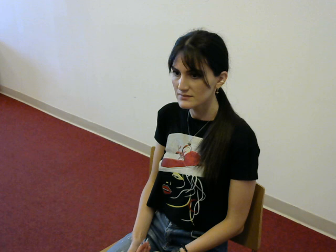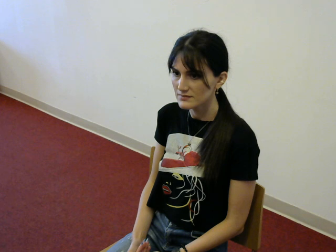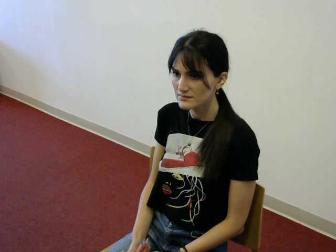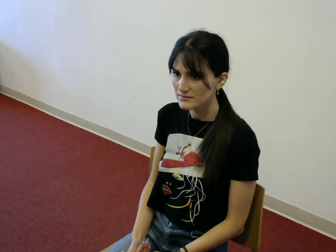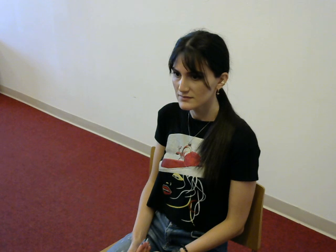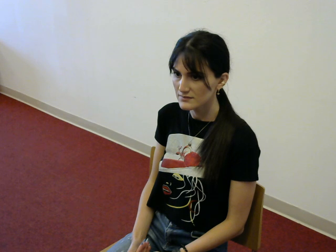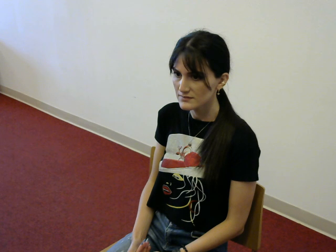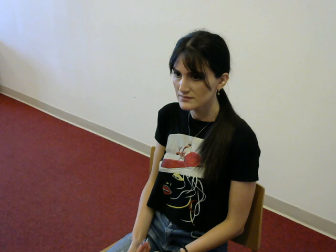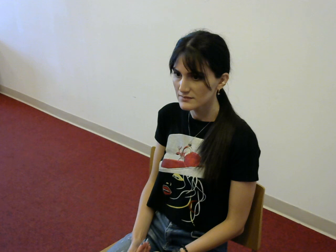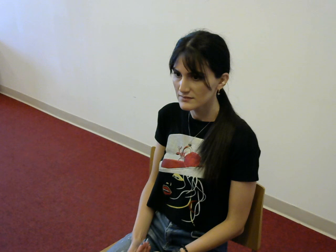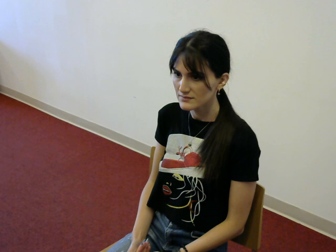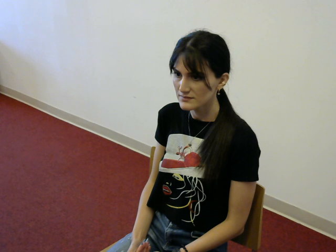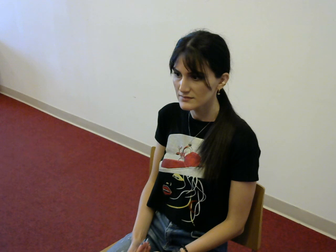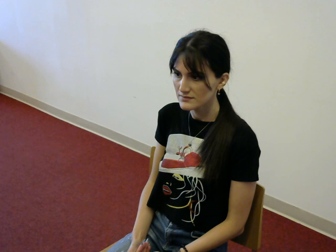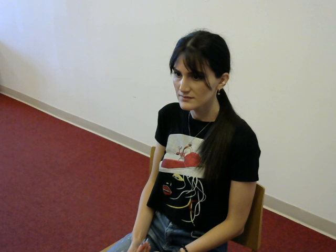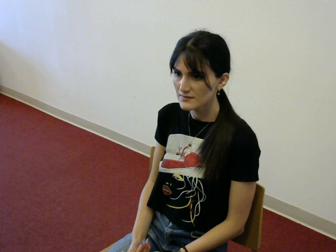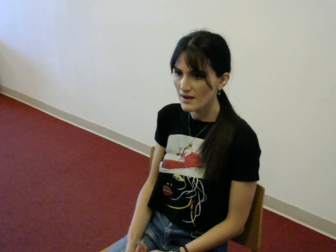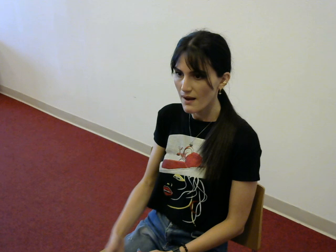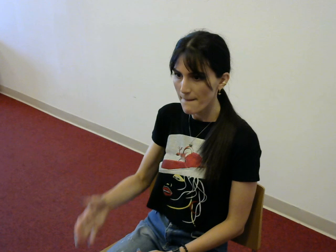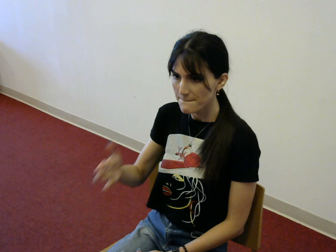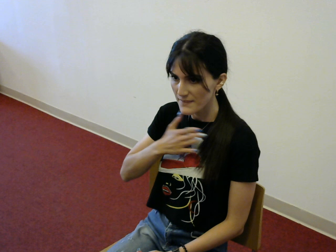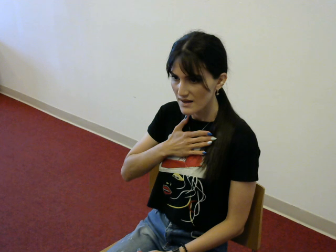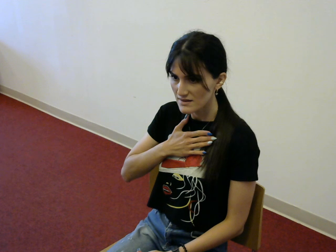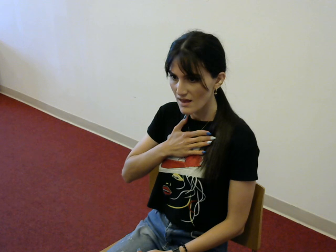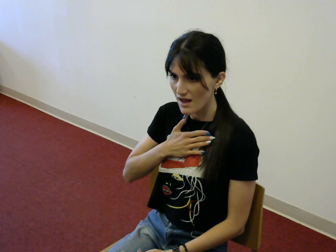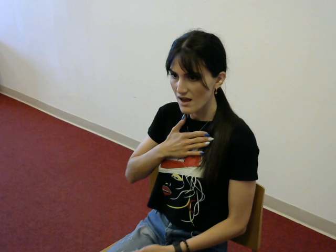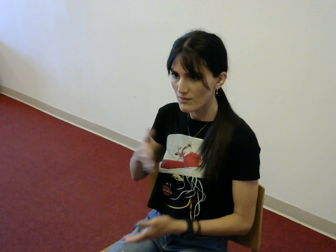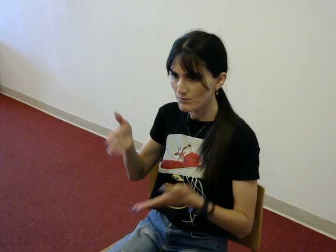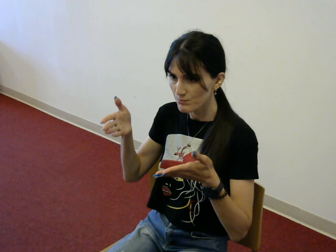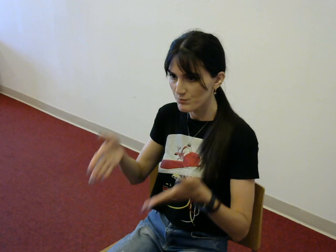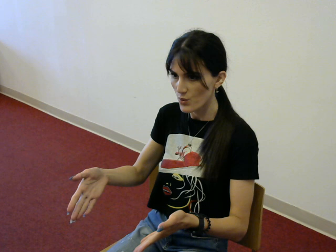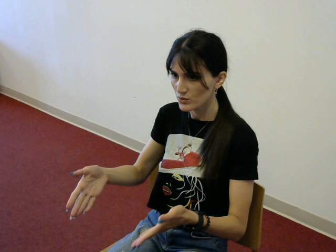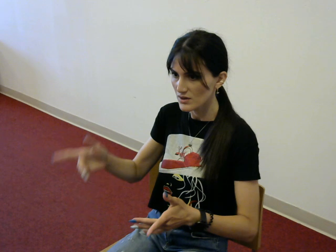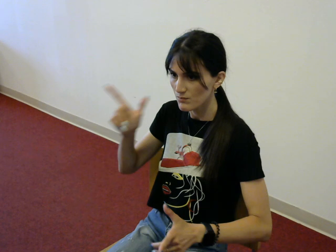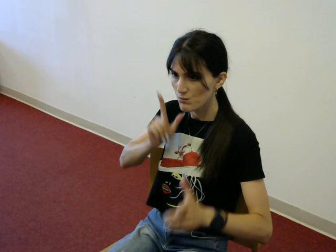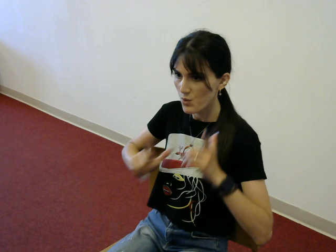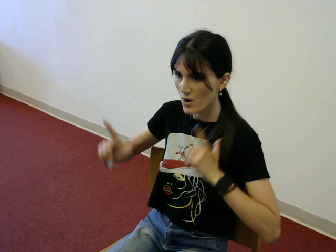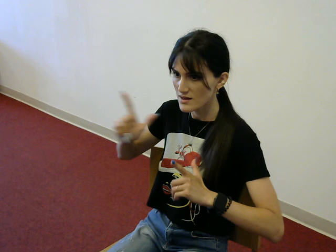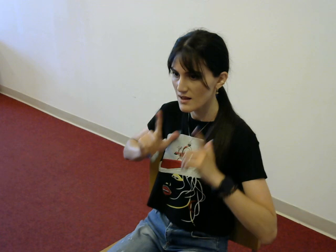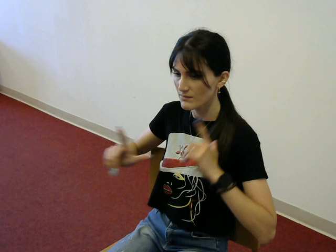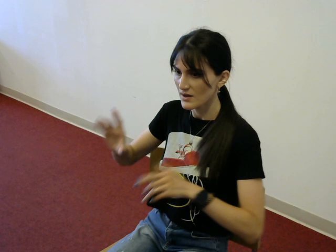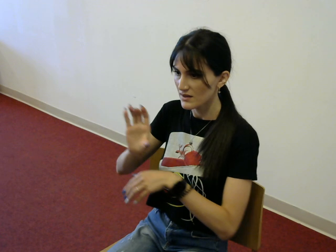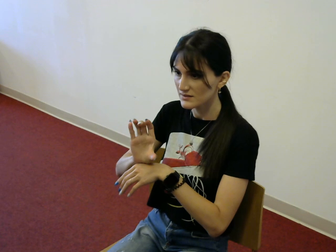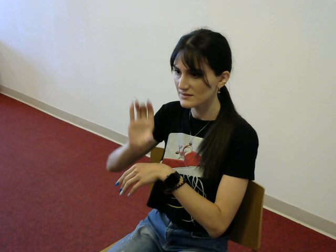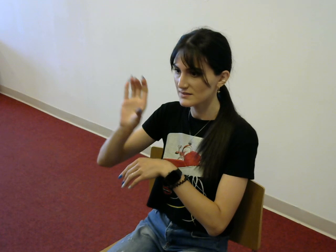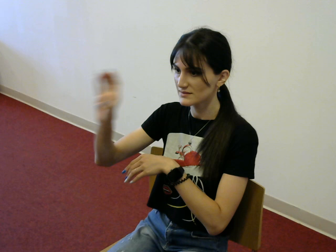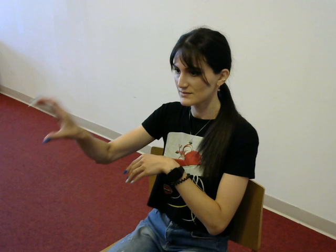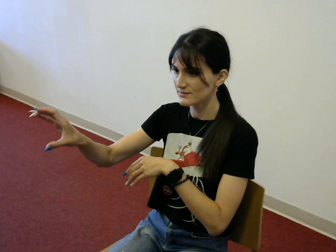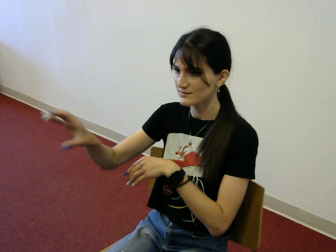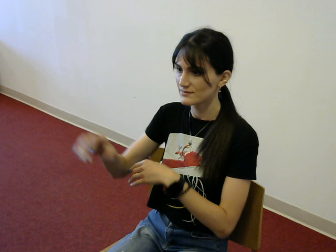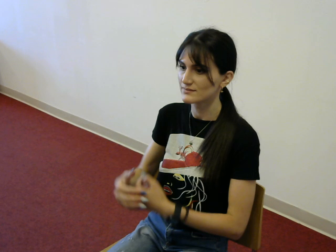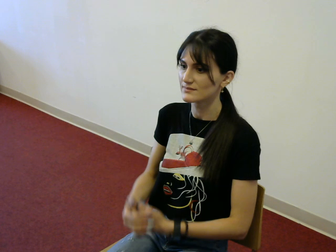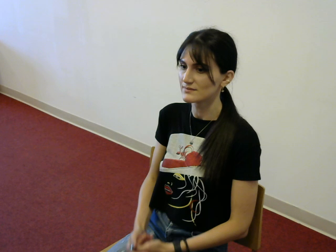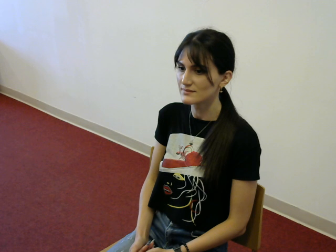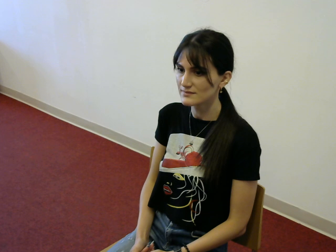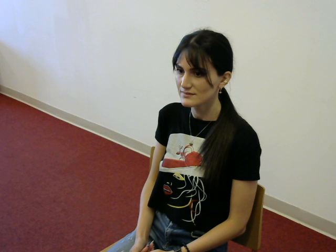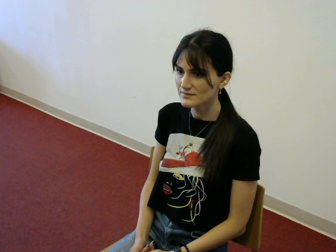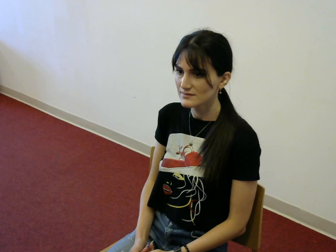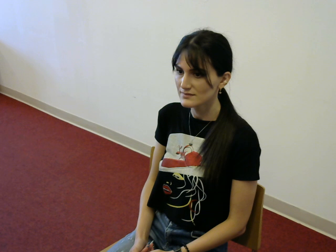Məni bura müəllim göndərib